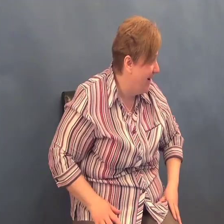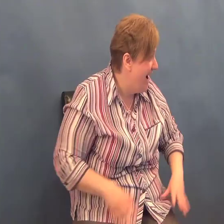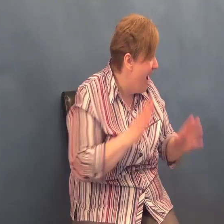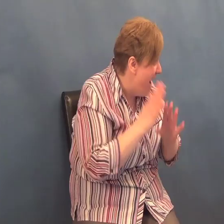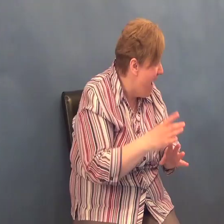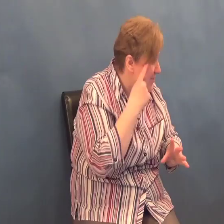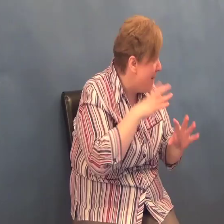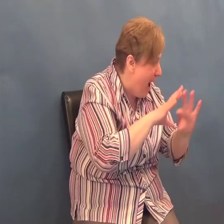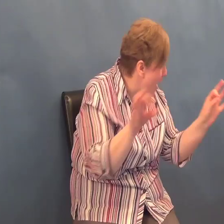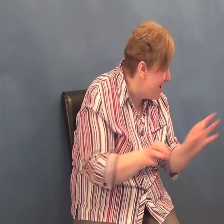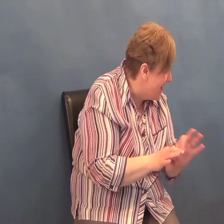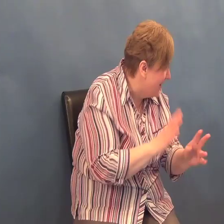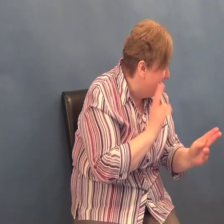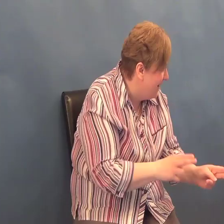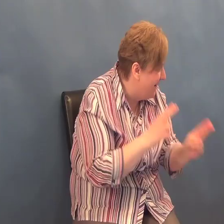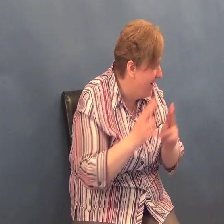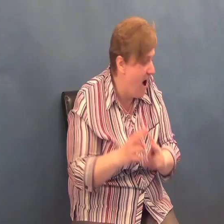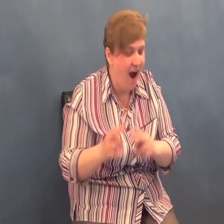Tak samo dalej, nie ogólnie, tylko partiami kolejne?